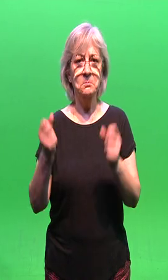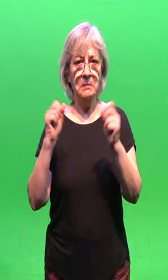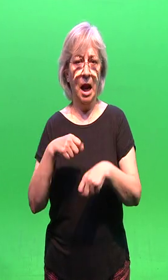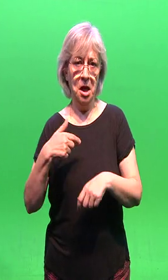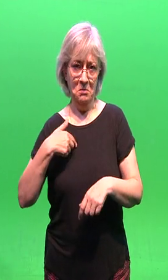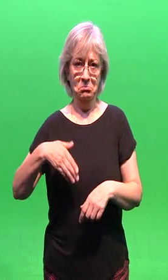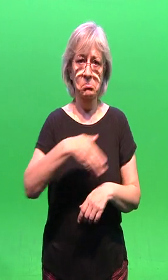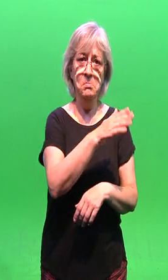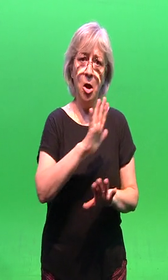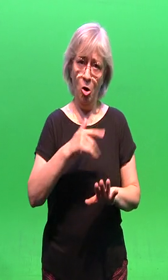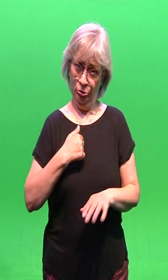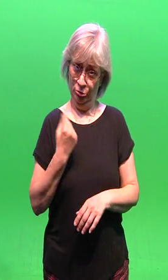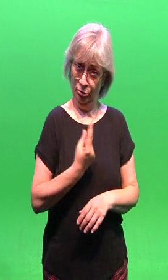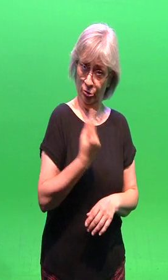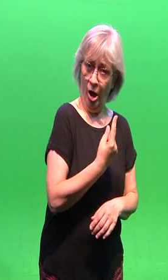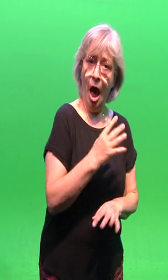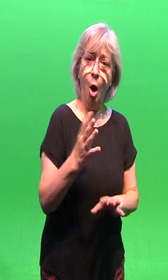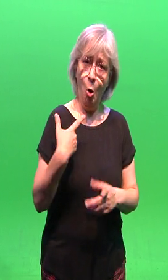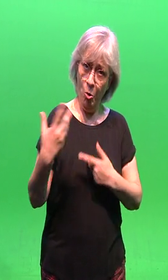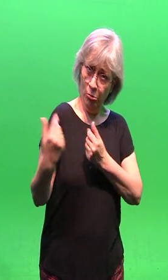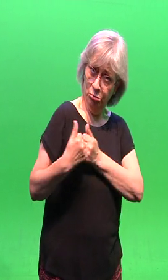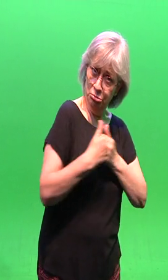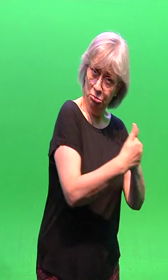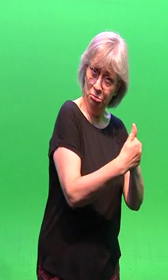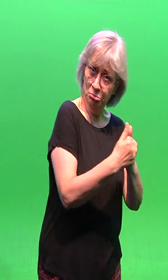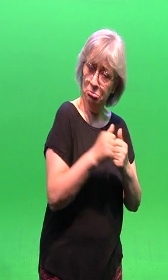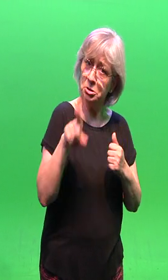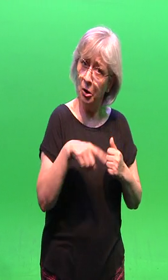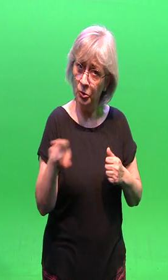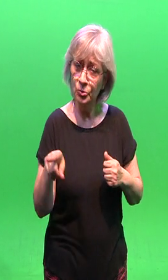D'acord, ara hi vaig. Però hi vaig jo sola o m'acompanyen?